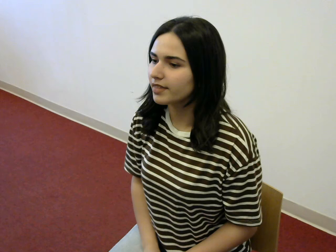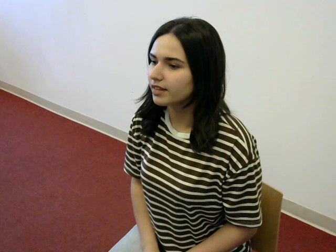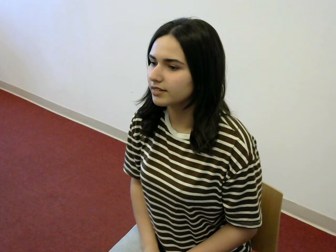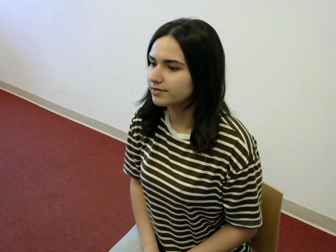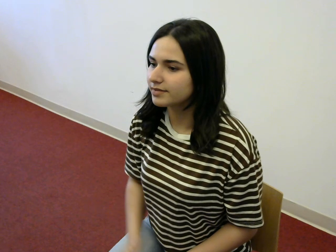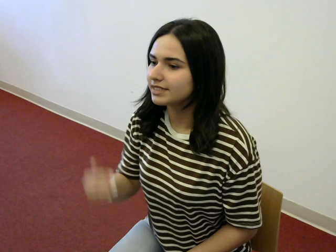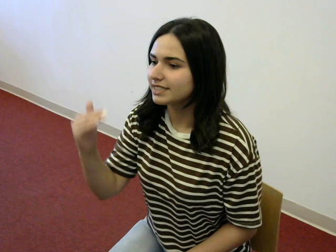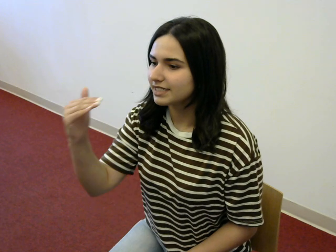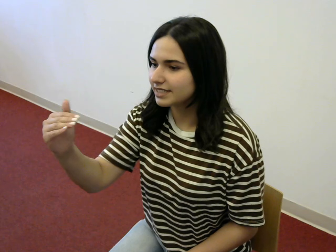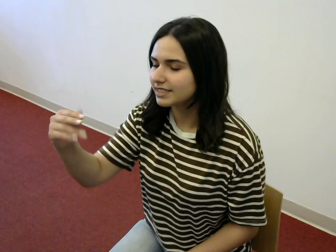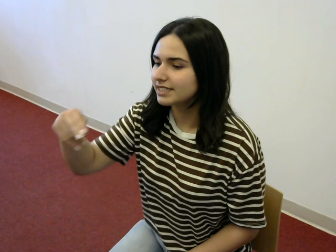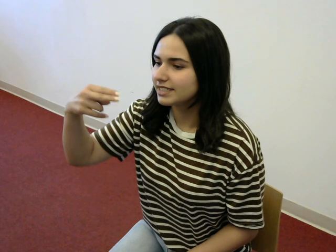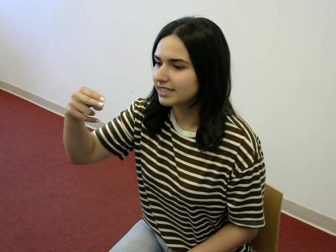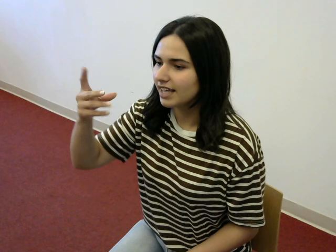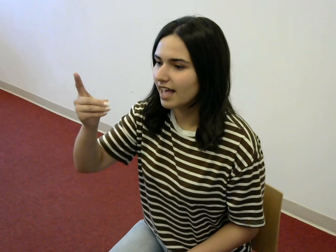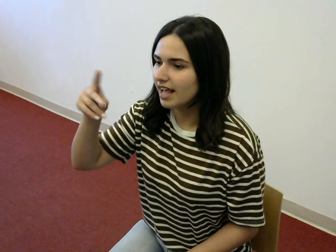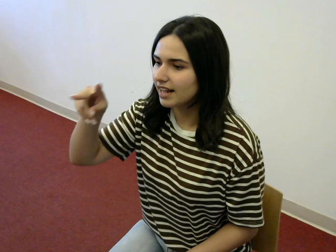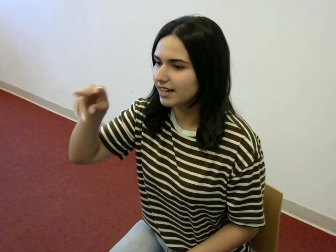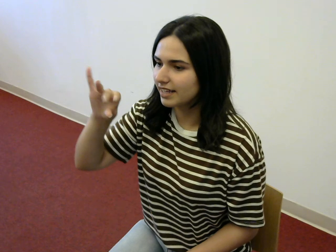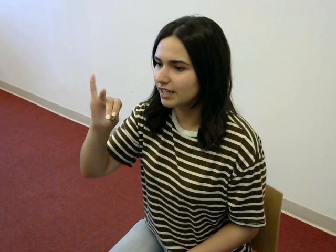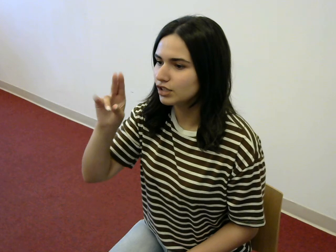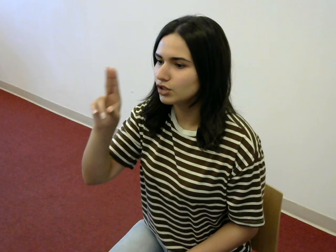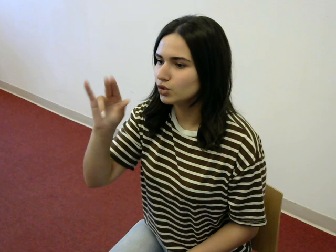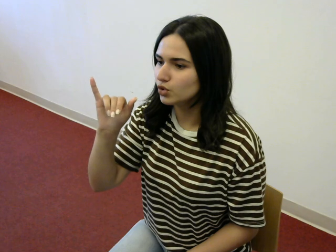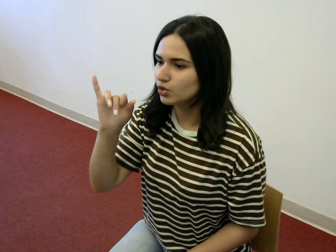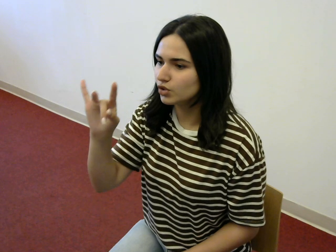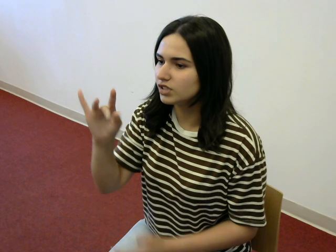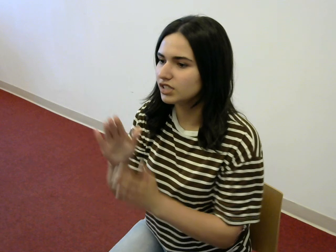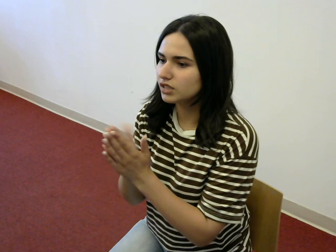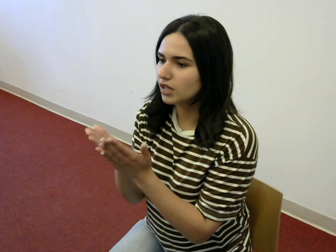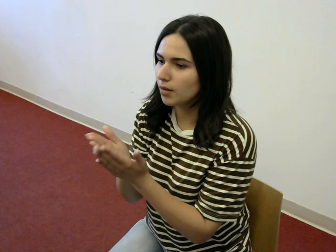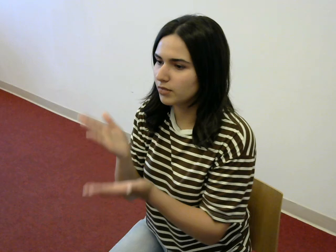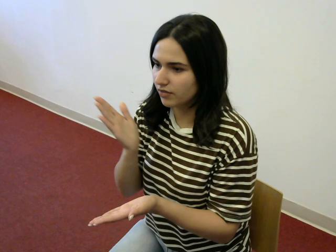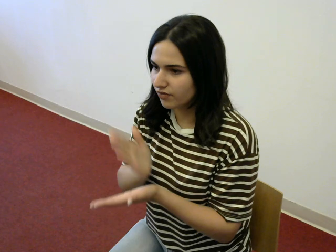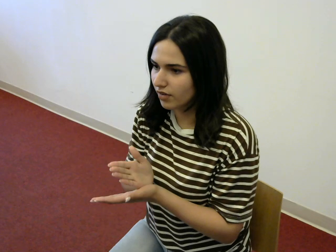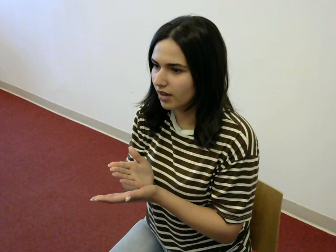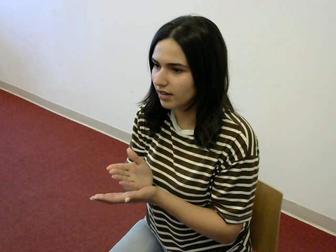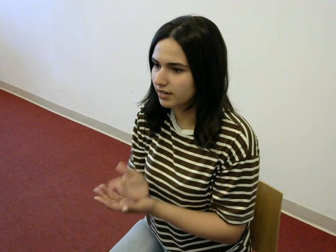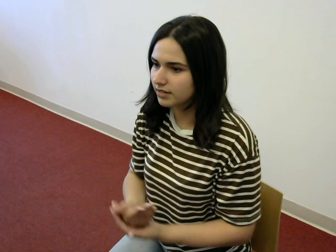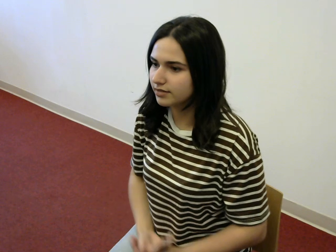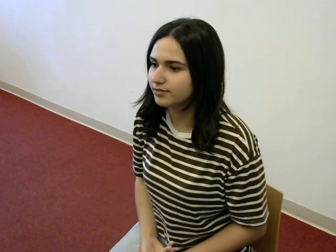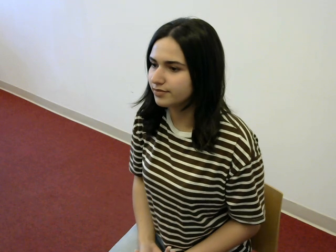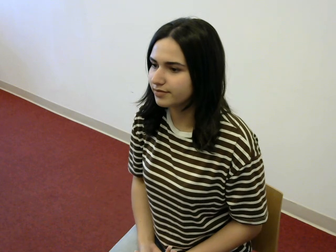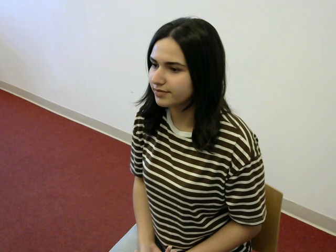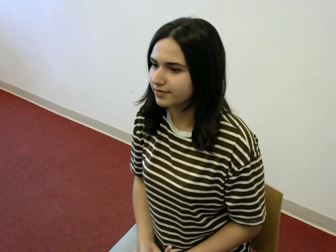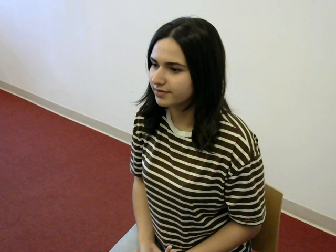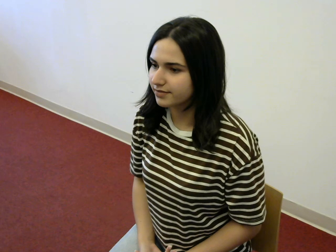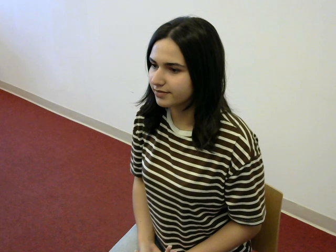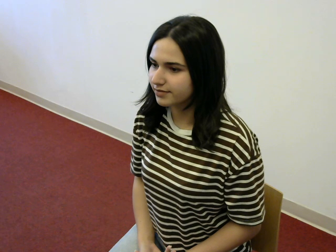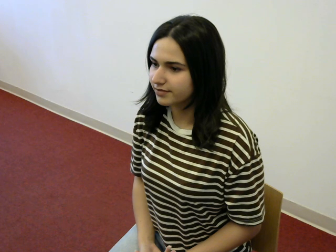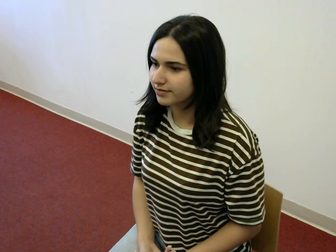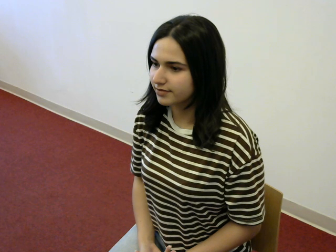Sizdə "Dəli Kür" kitabı var?